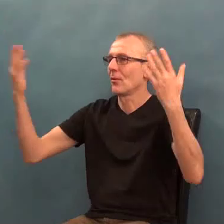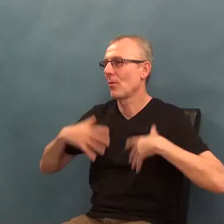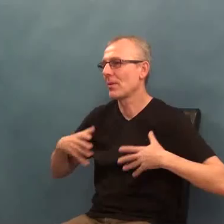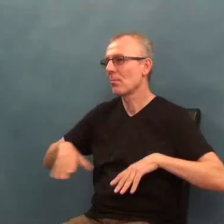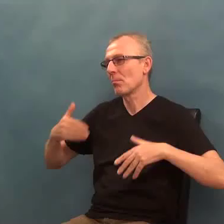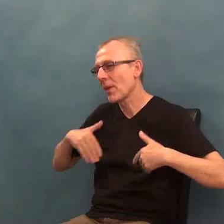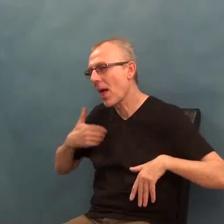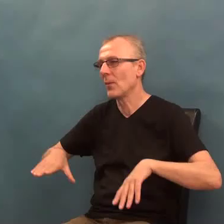Białe ubrania.